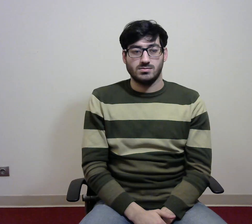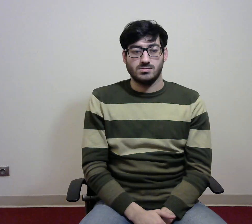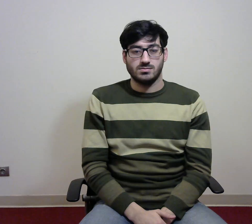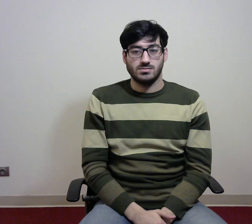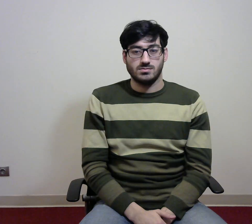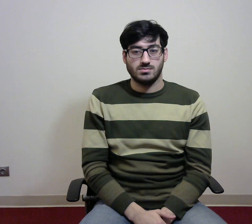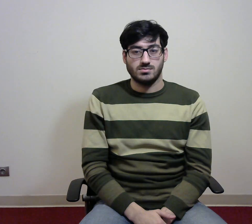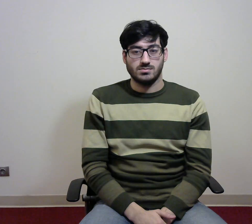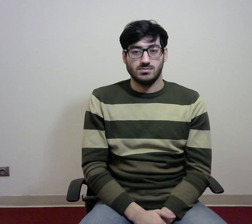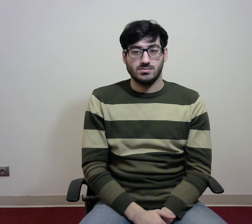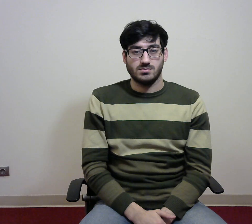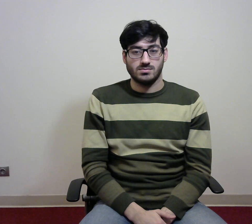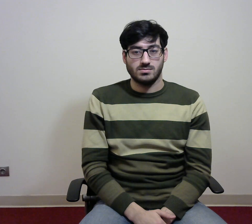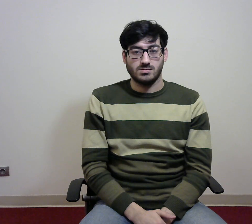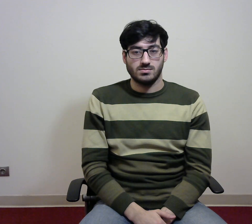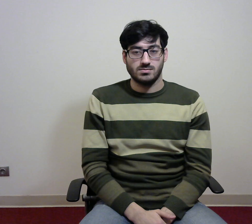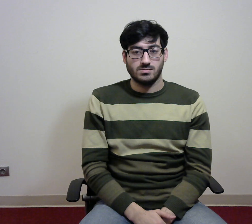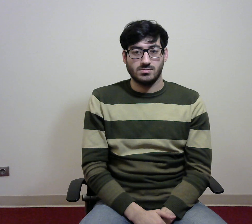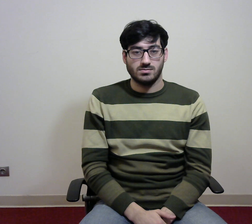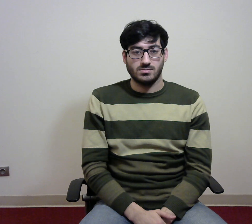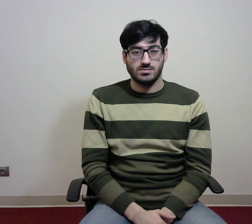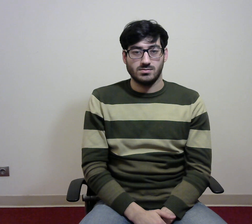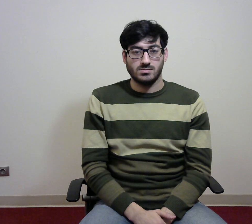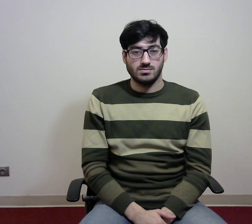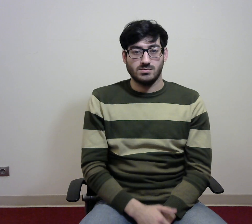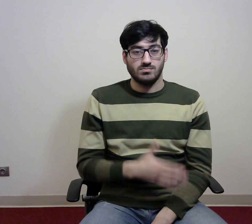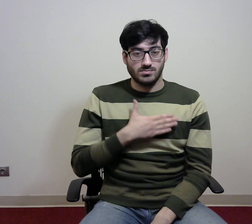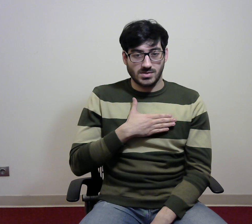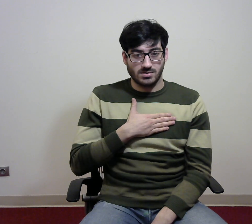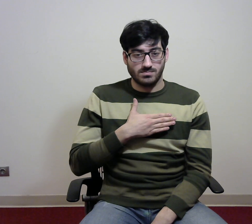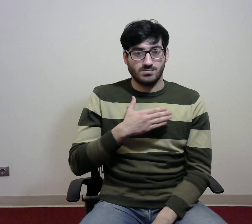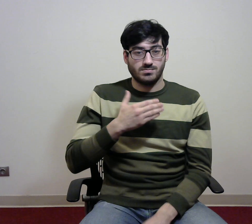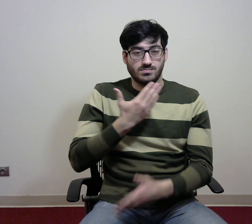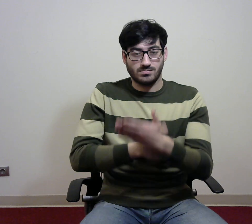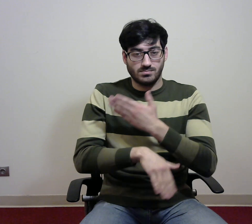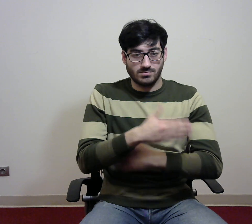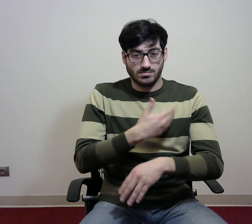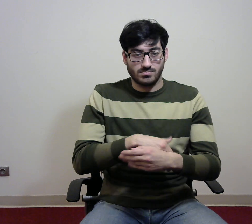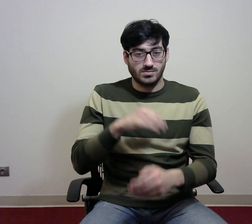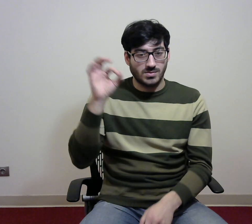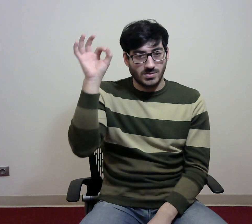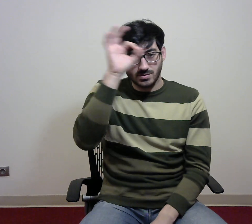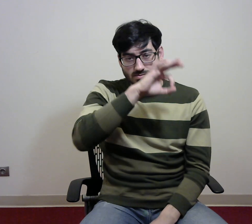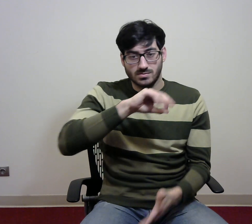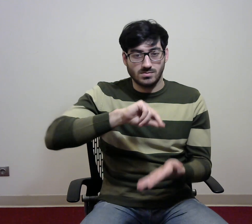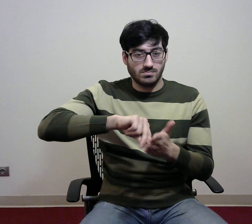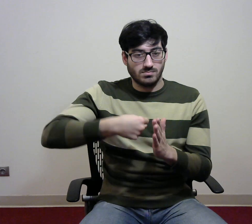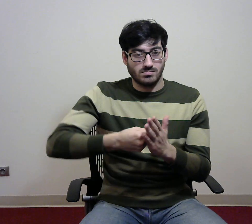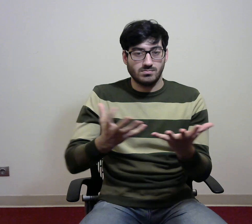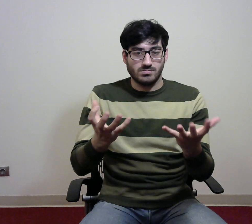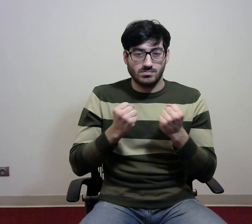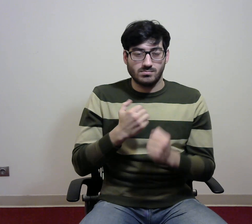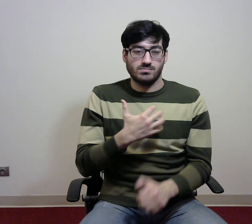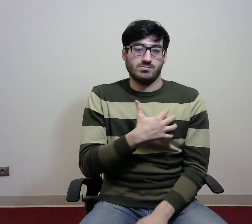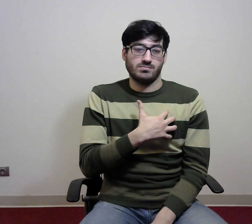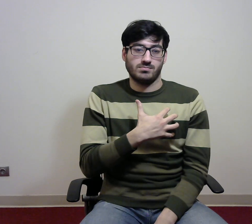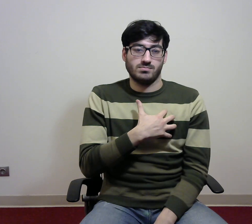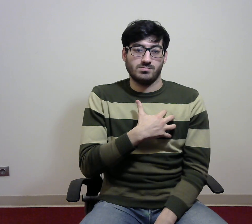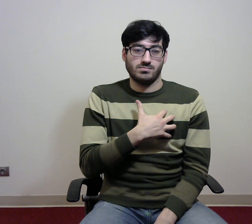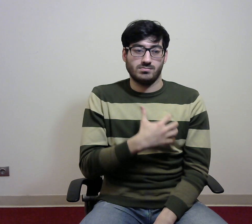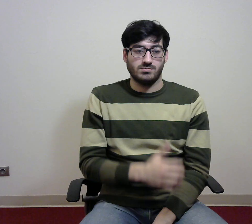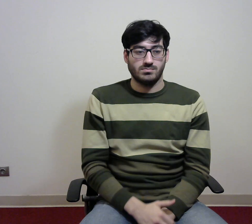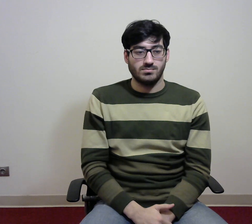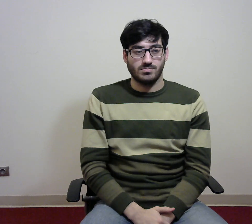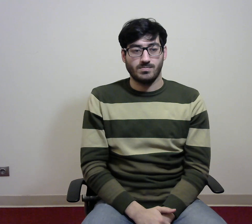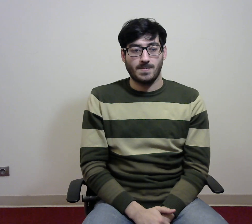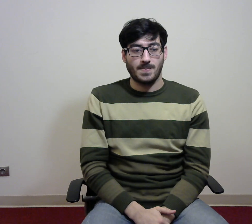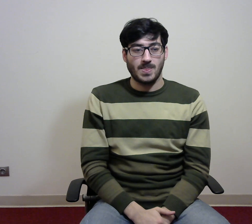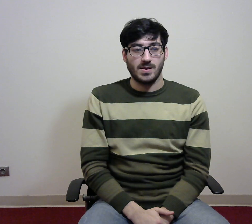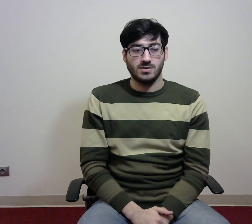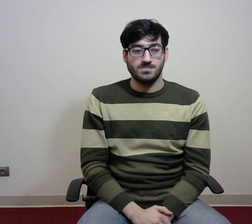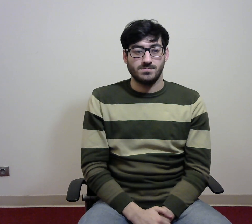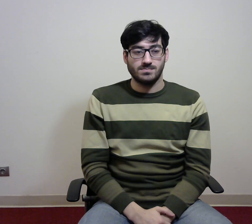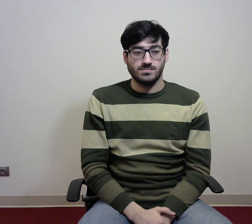Mən əlillik haqqında arayış almaq istəyirəm